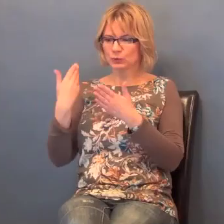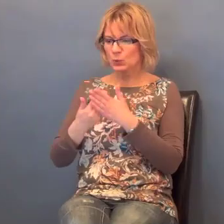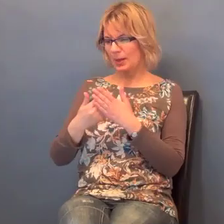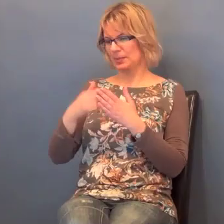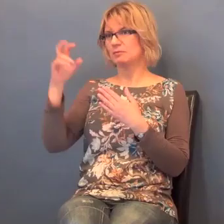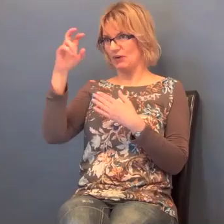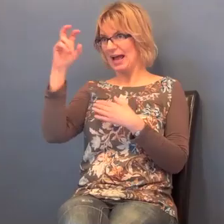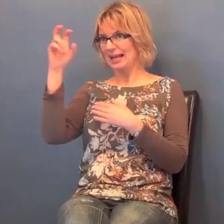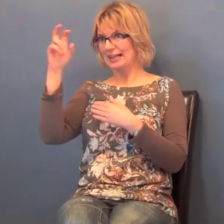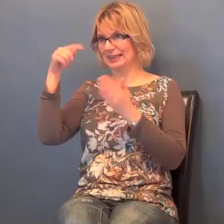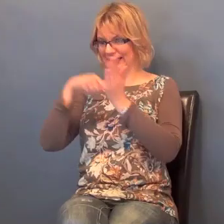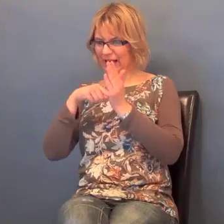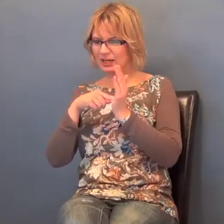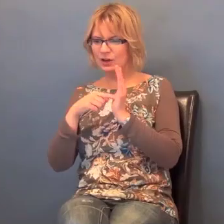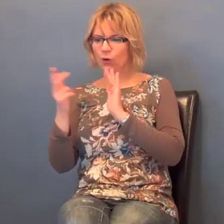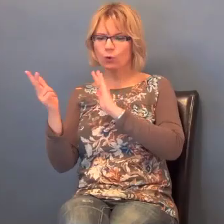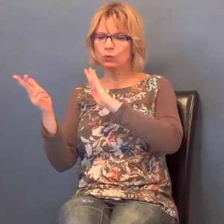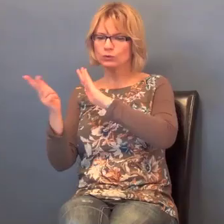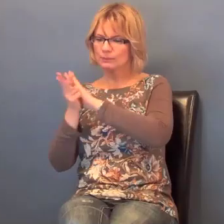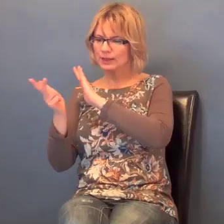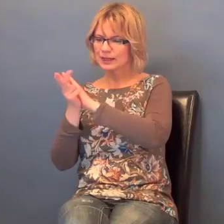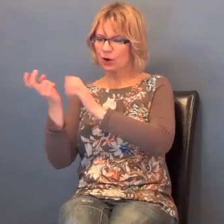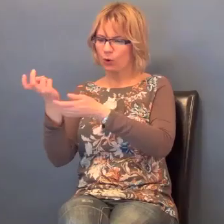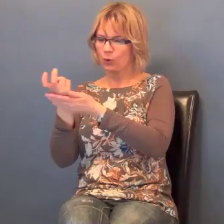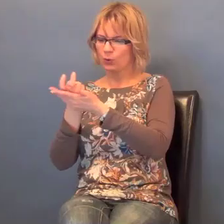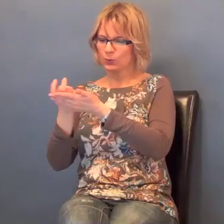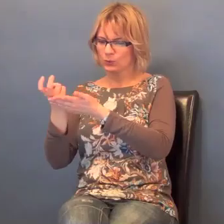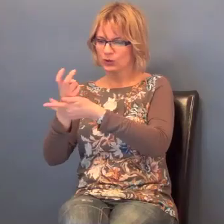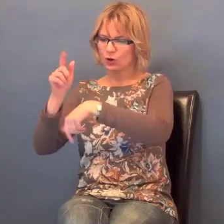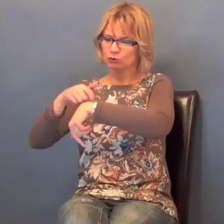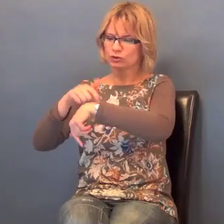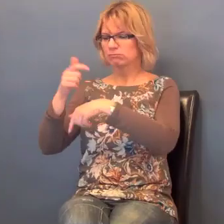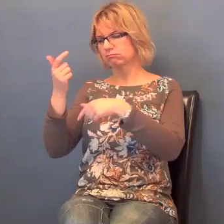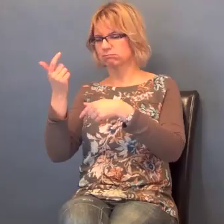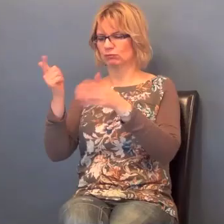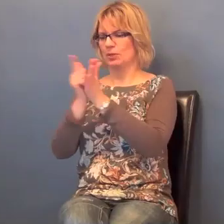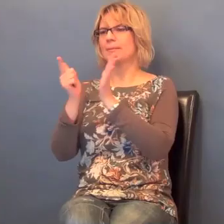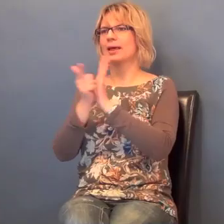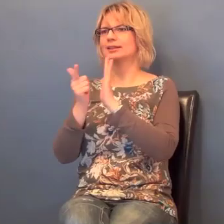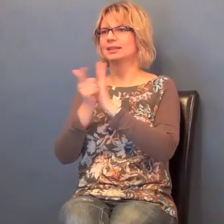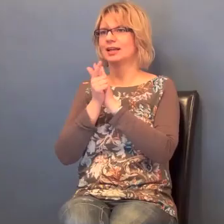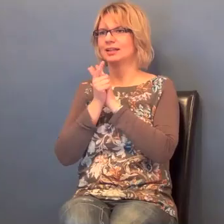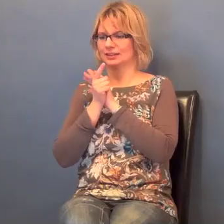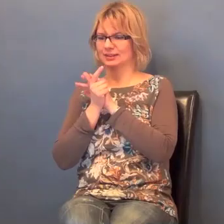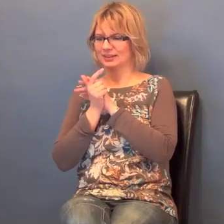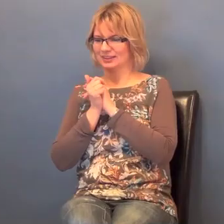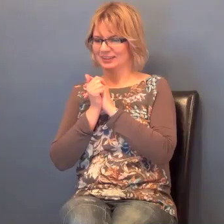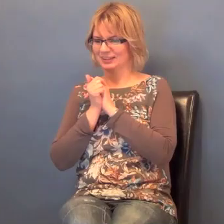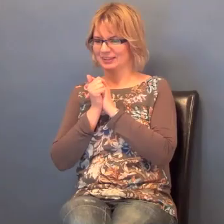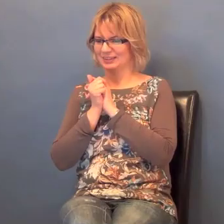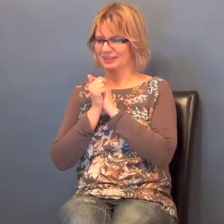A na przykład osiemnastego lutego, we czwartek, o godzinie siedemnastej.